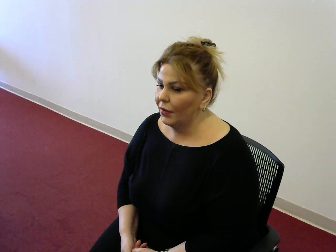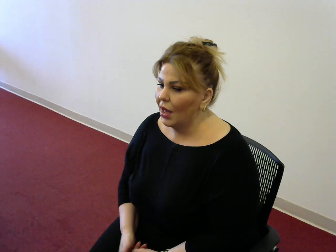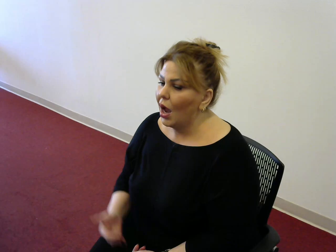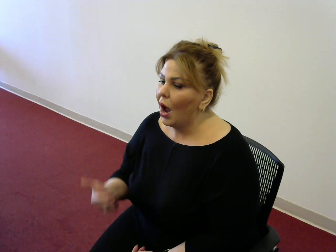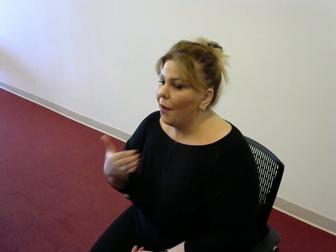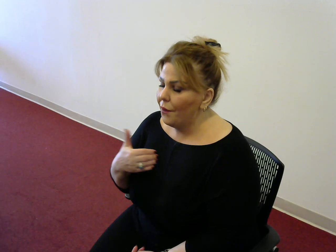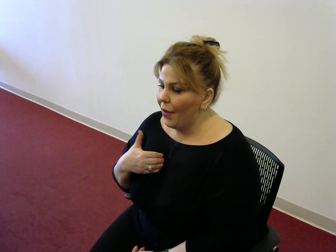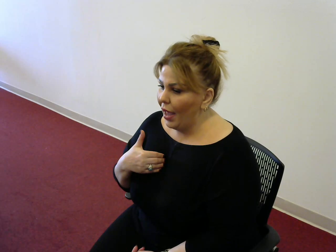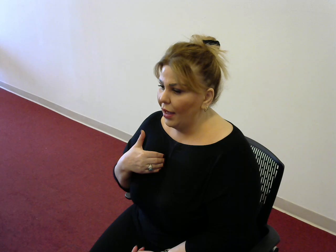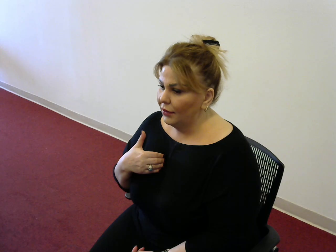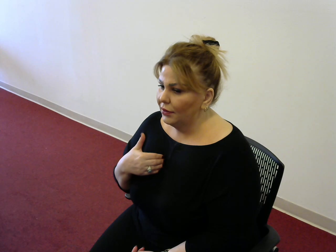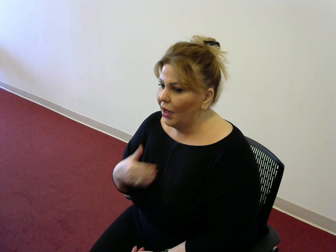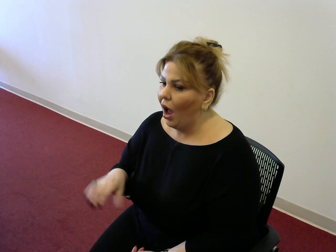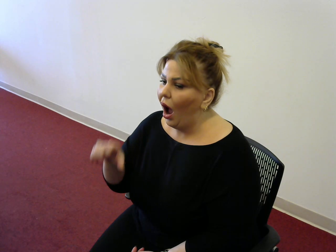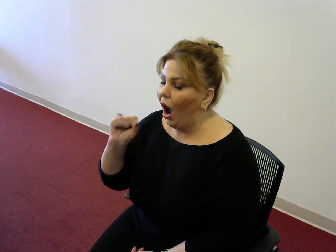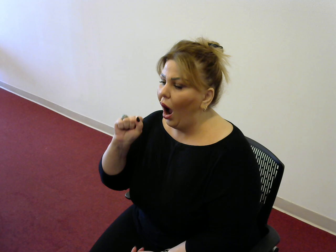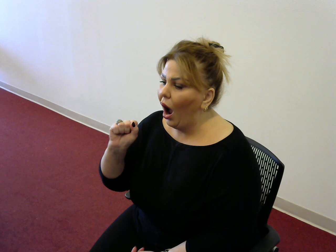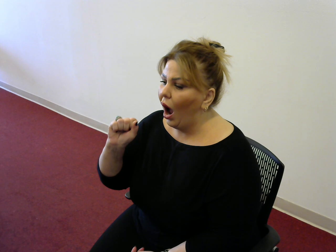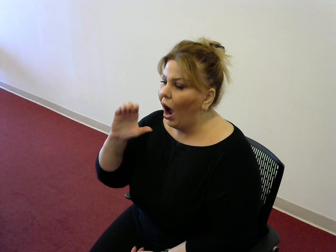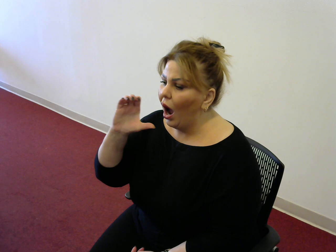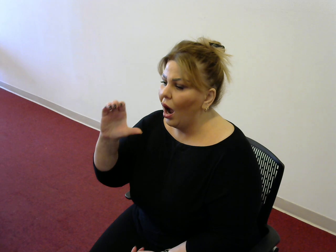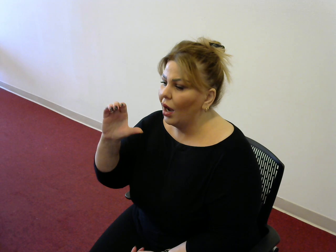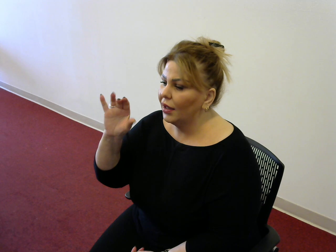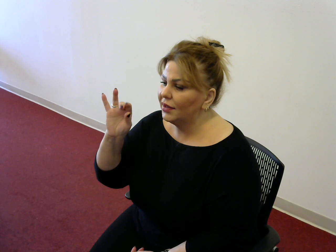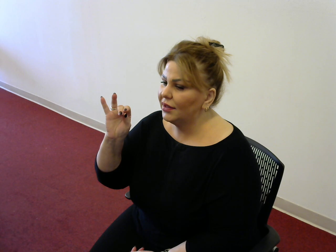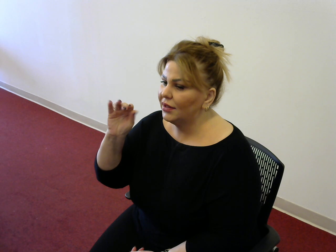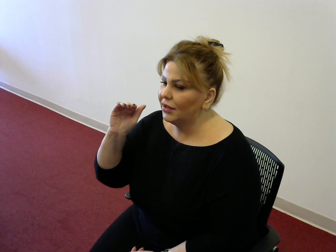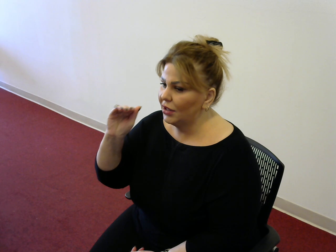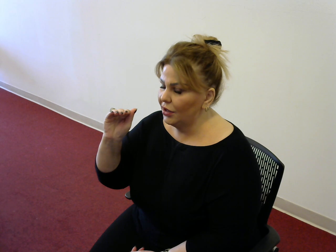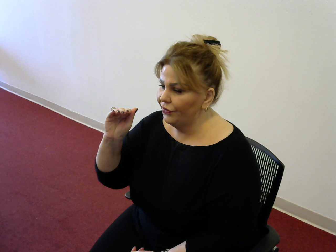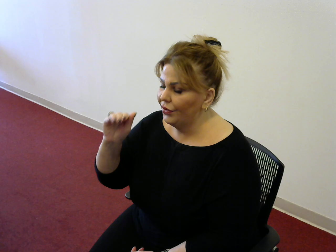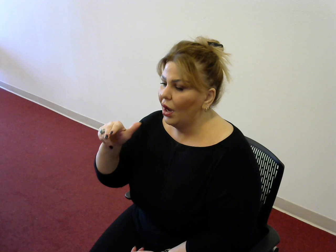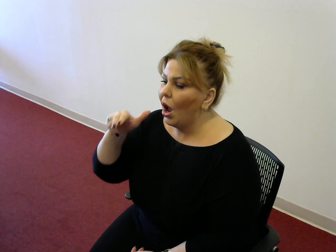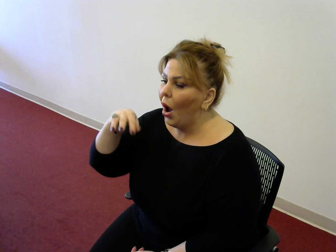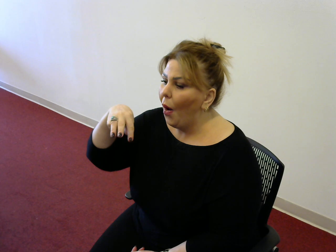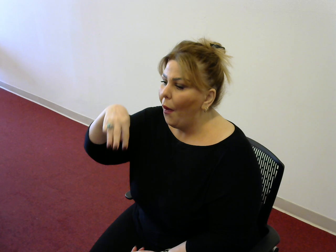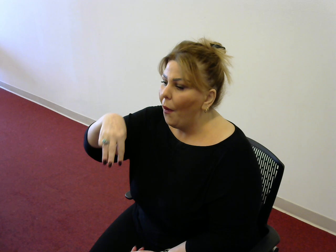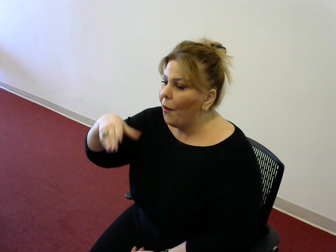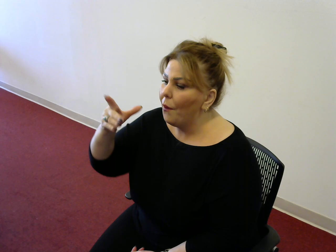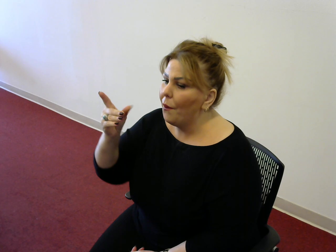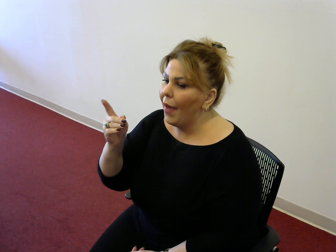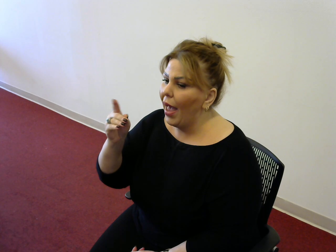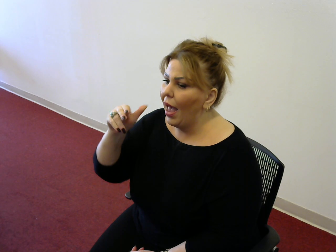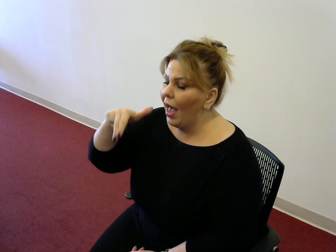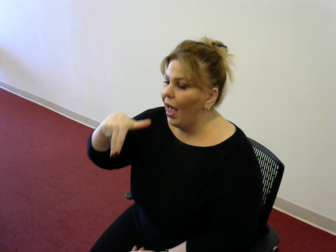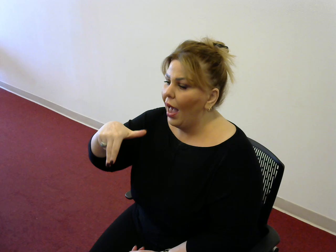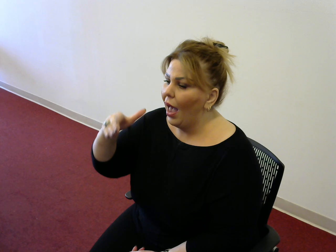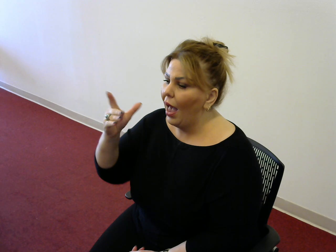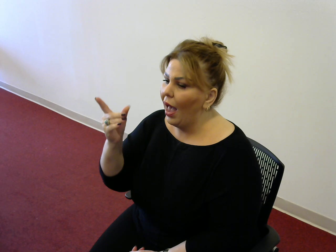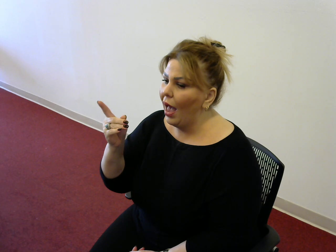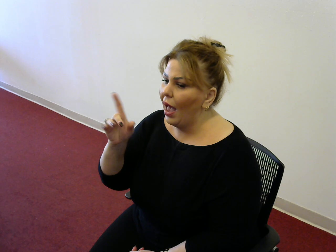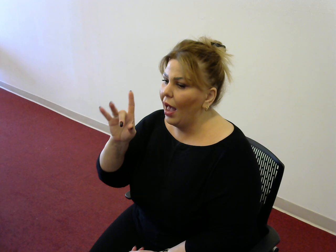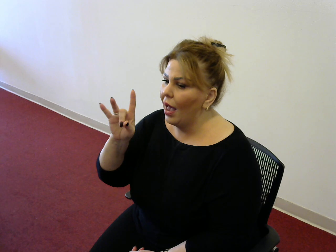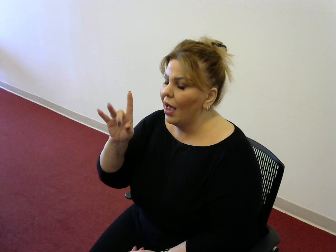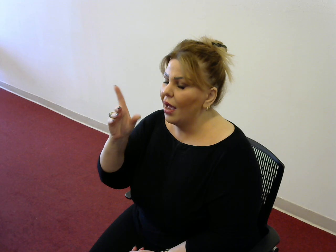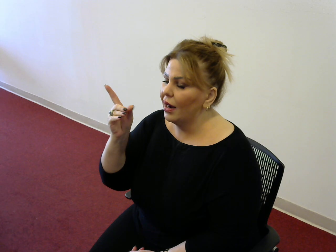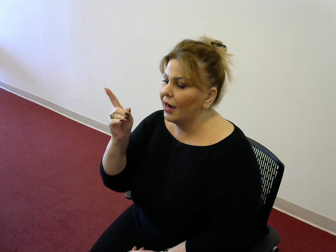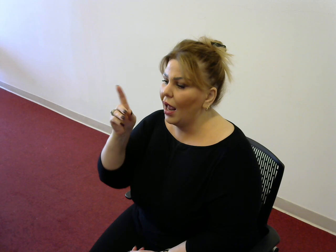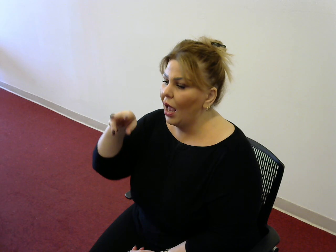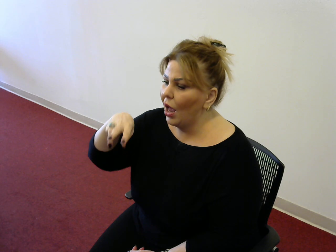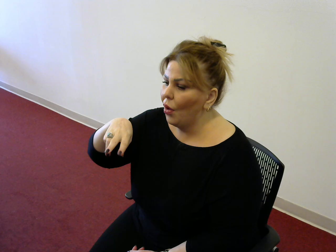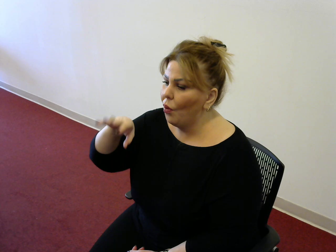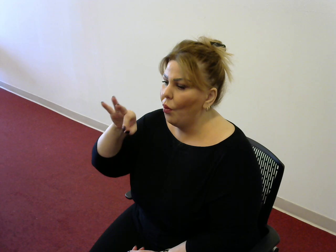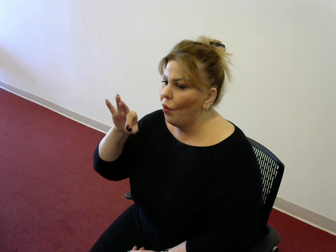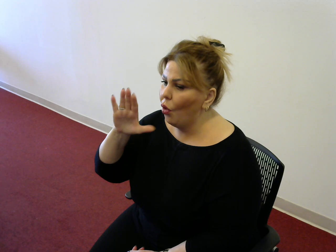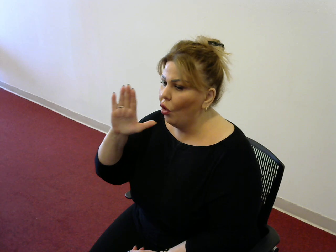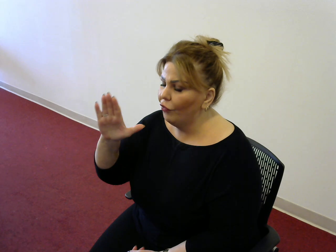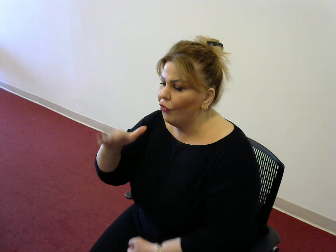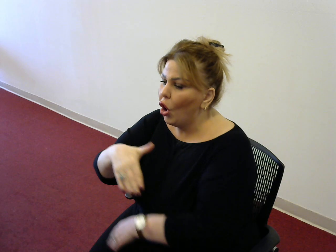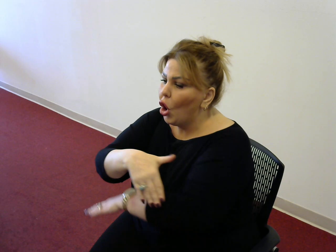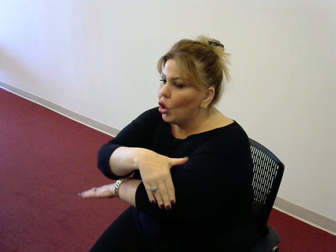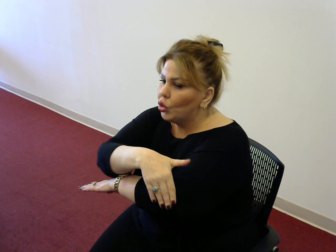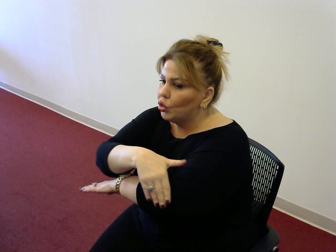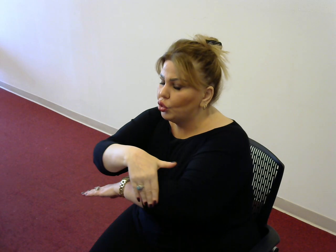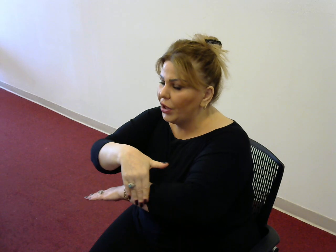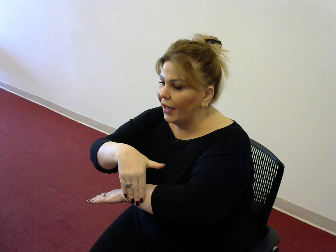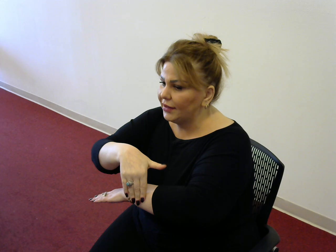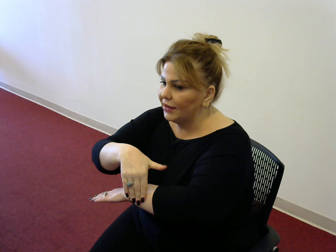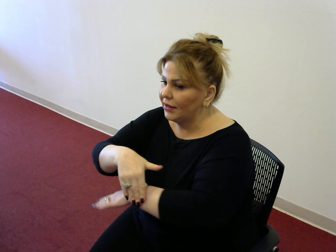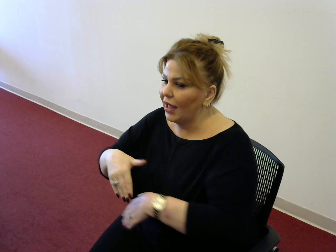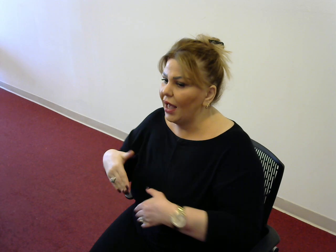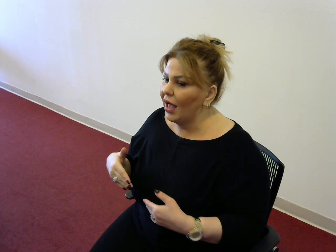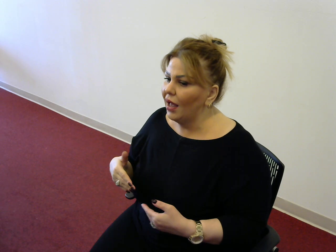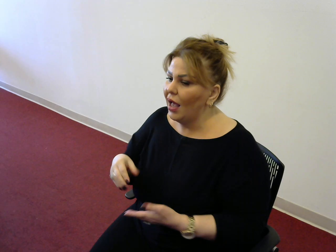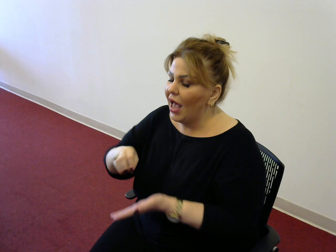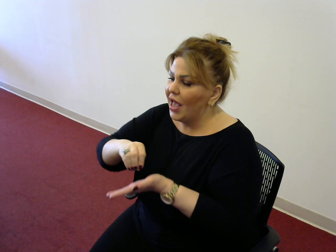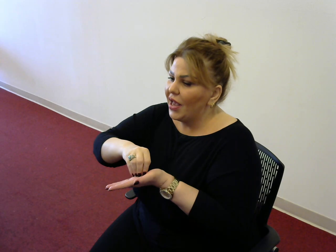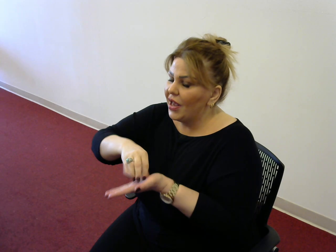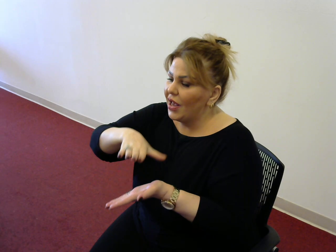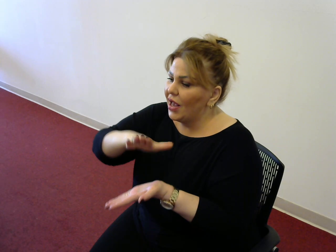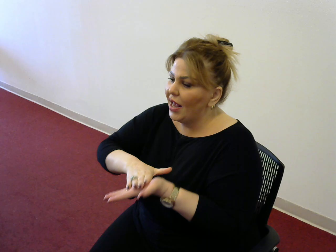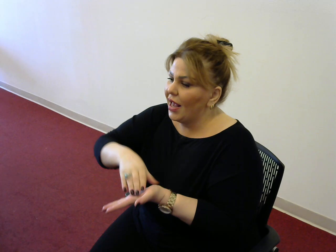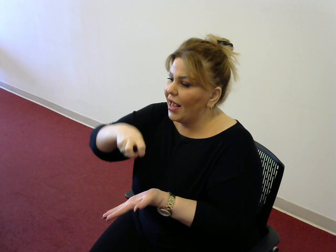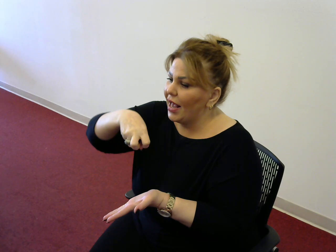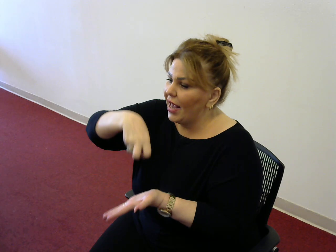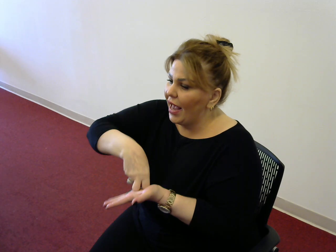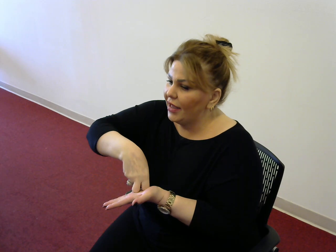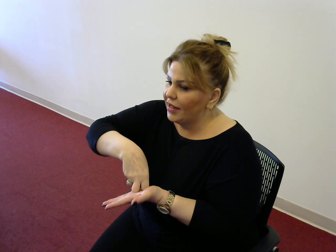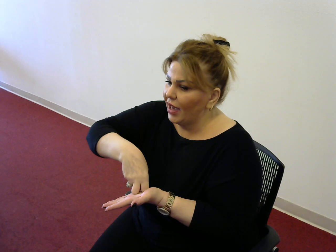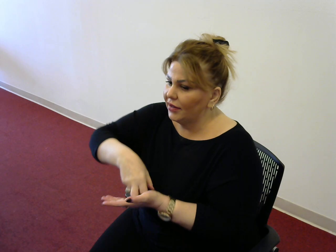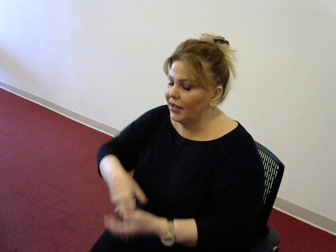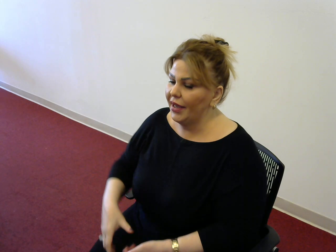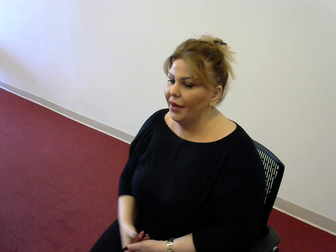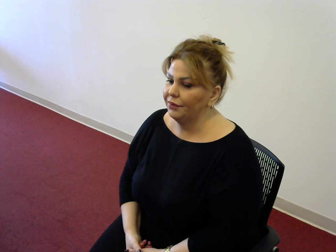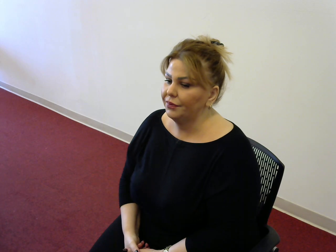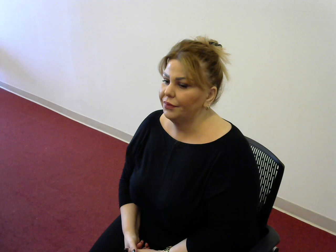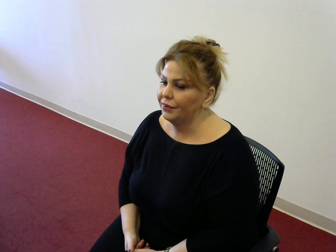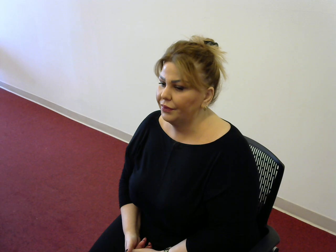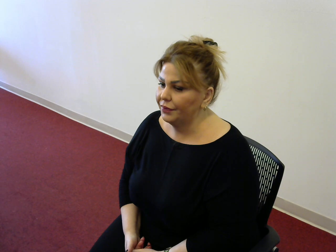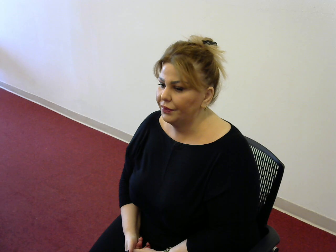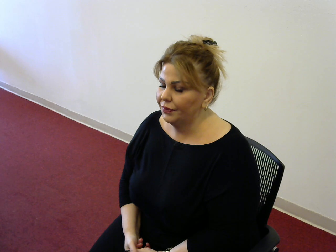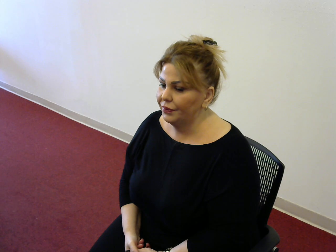Mən Asif Məhərrəmov küçəsində qeydiyyatdayam